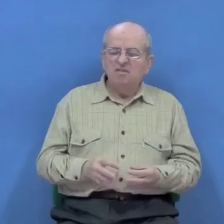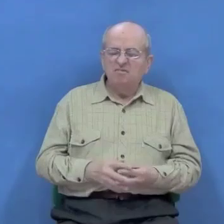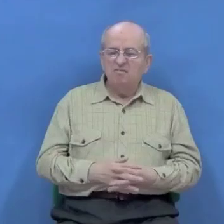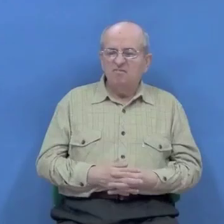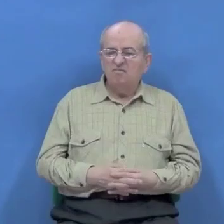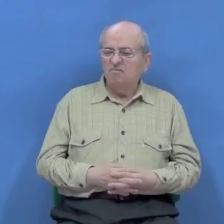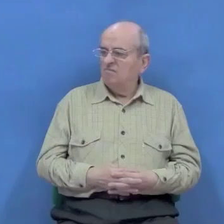A teraz...